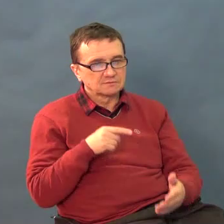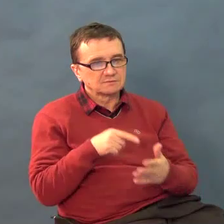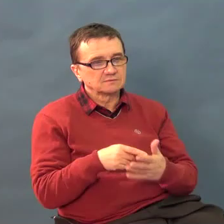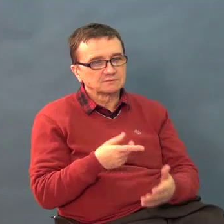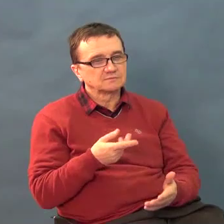Termin.